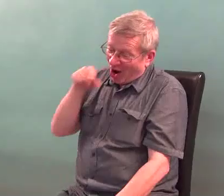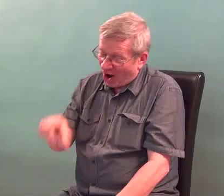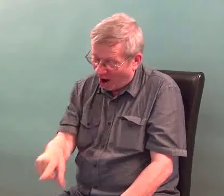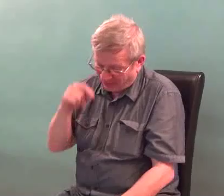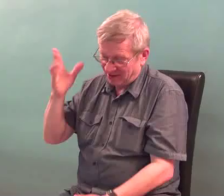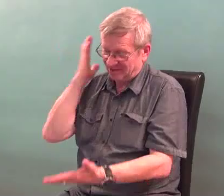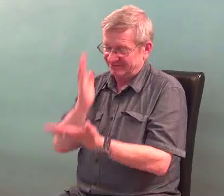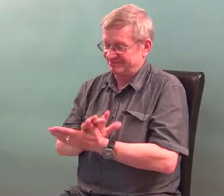Miska już jest pusta.